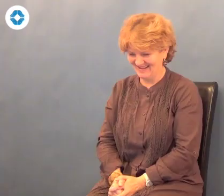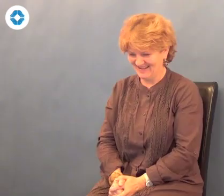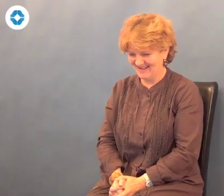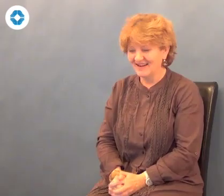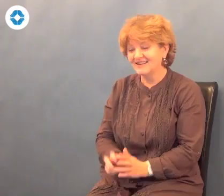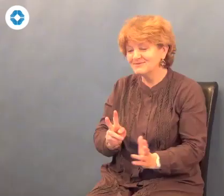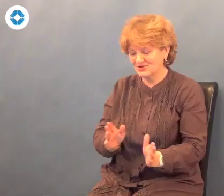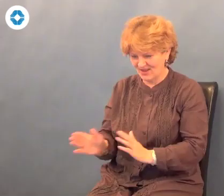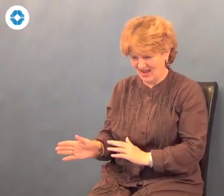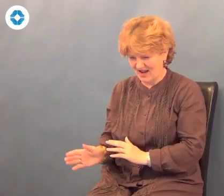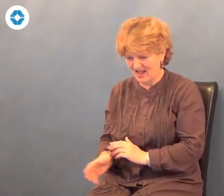Zobaczymy co dalej.